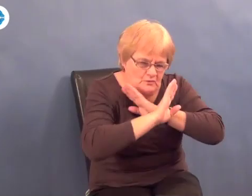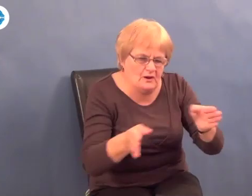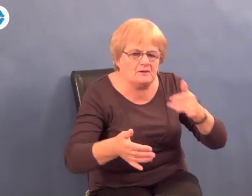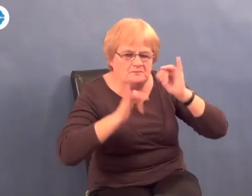Rozmawiają.